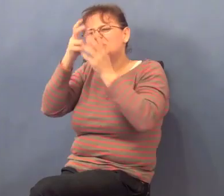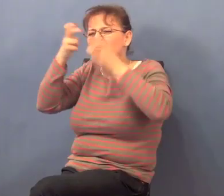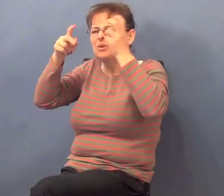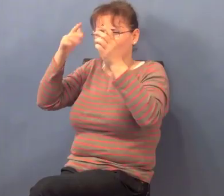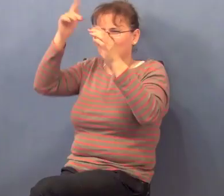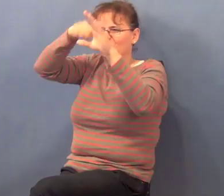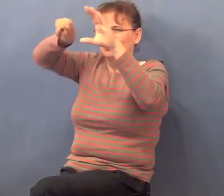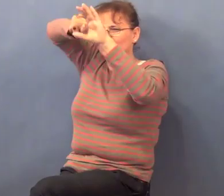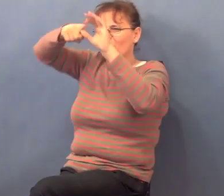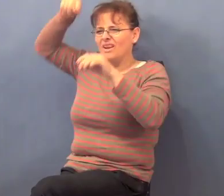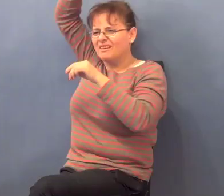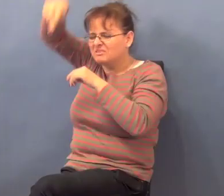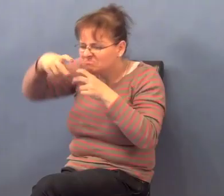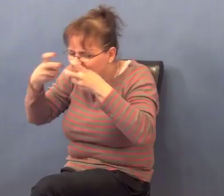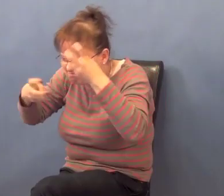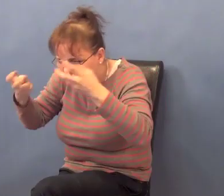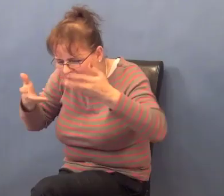Szuka w dziupli.